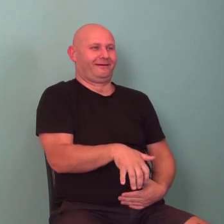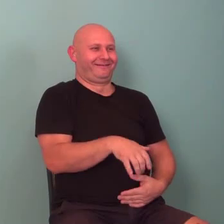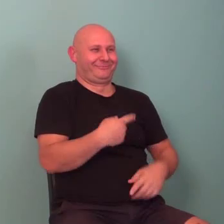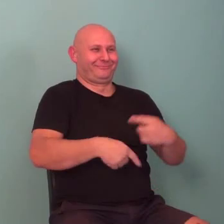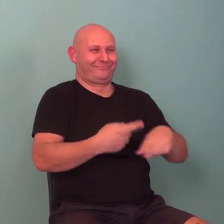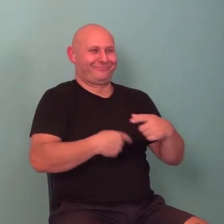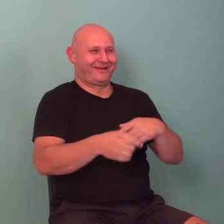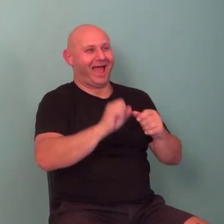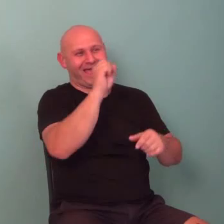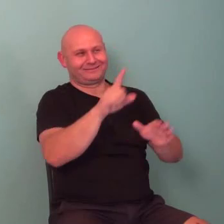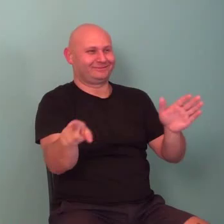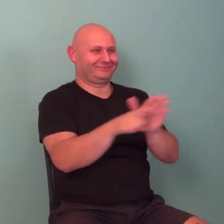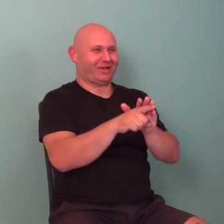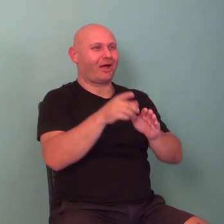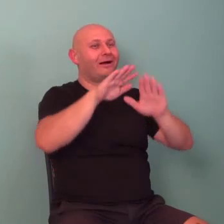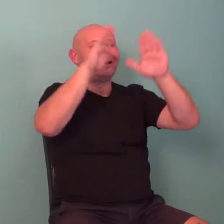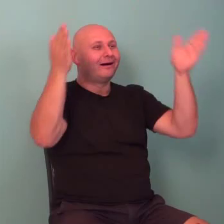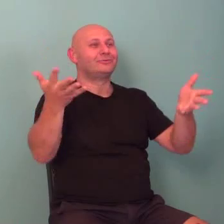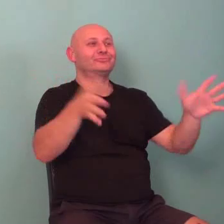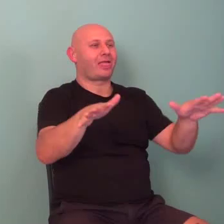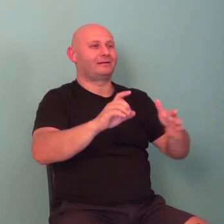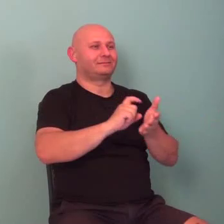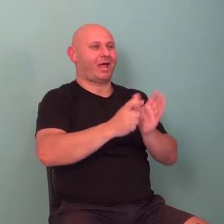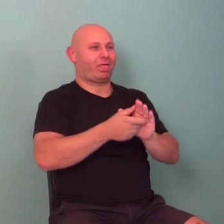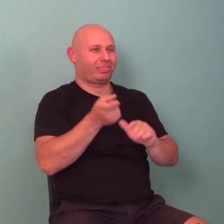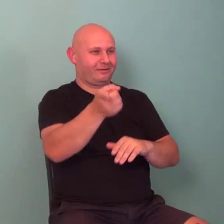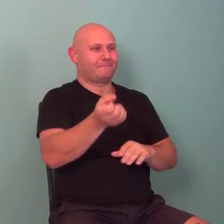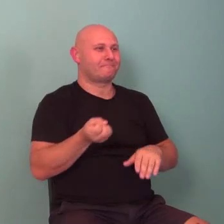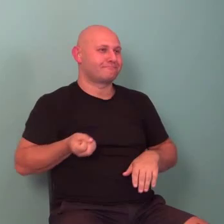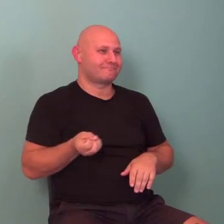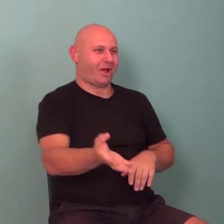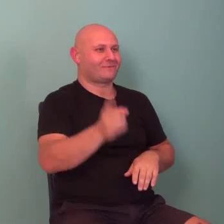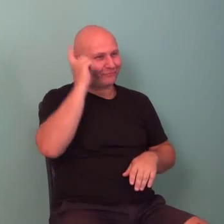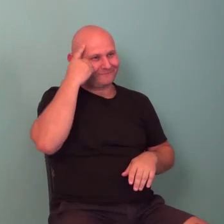Turla się po drodze aż do budynku, gdzie jest główny salon bowlingowy